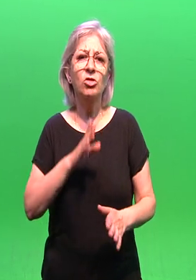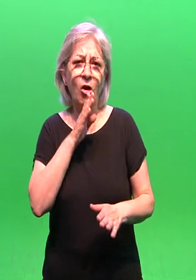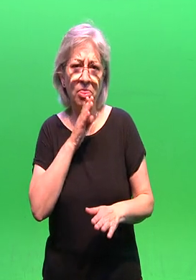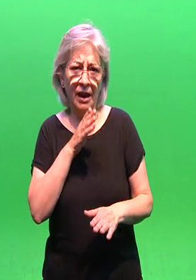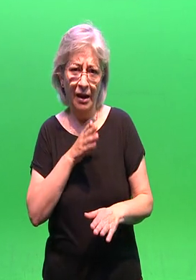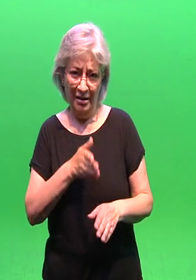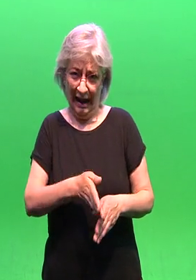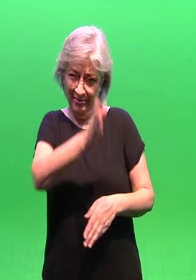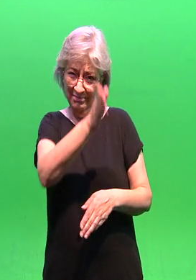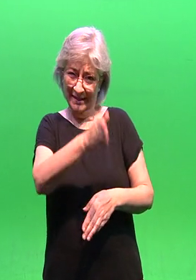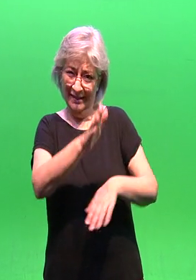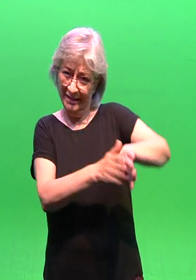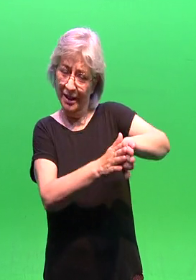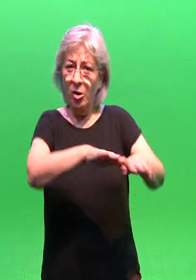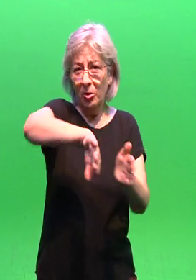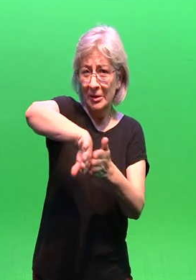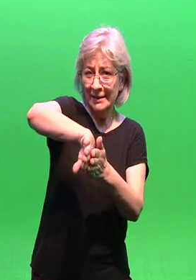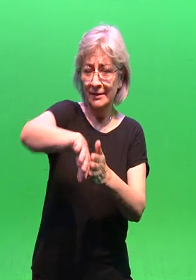On és? Al fons a l'esquerra o dreta?